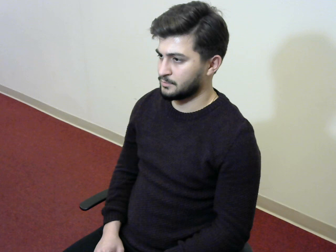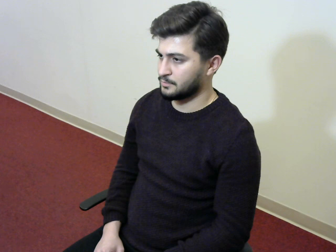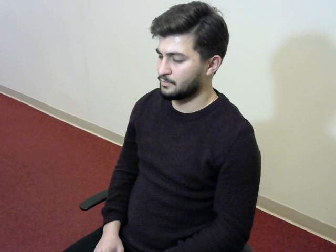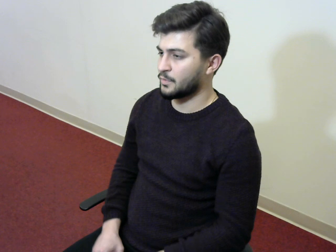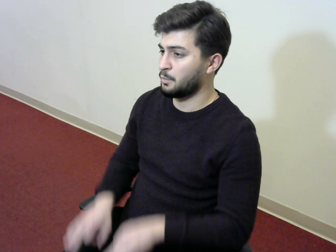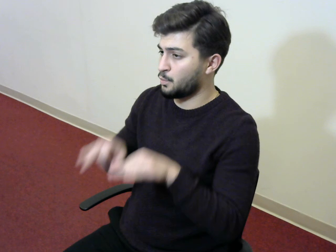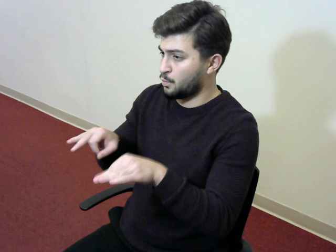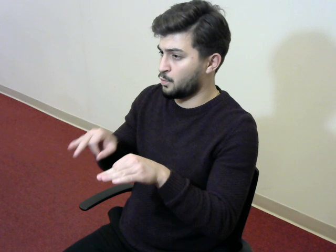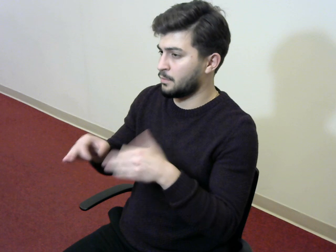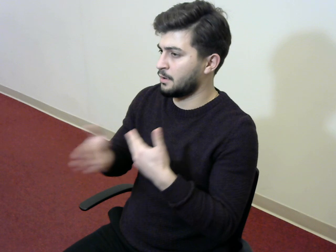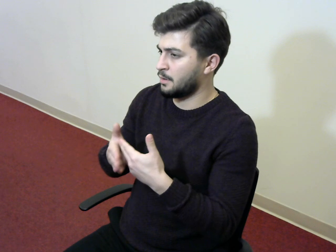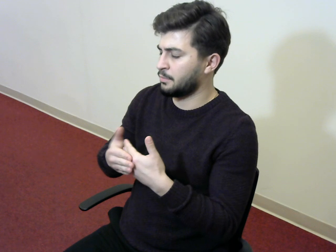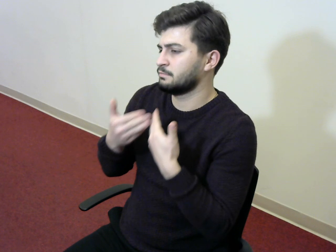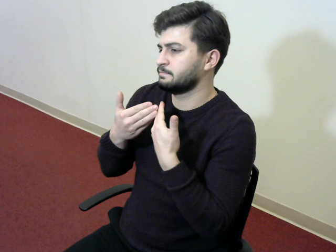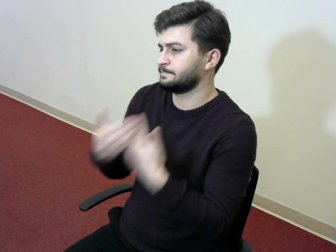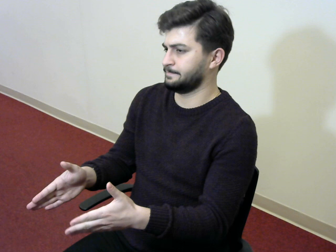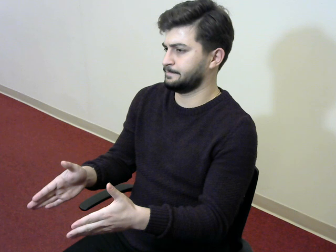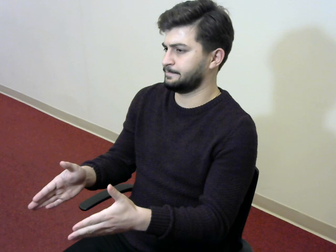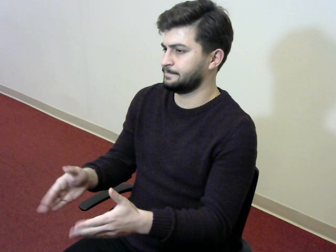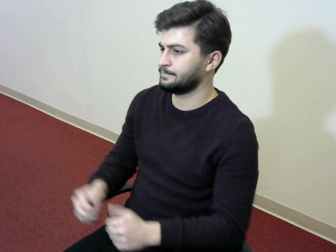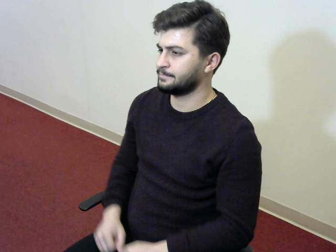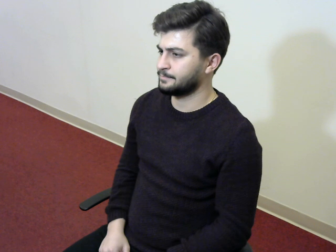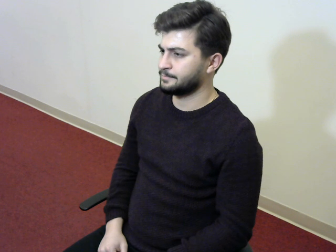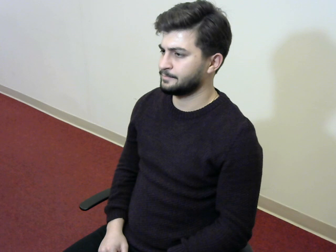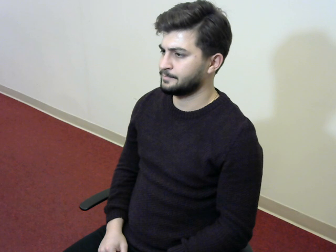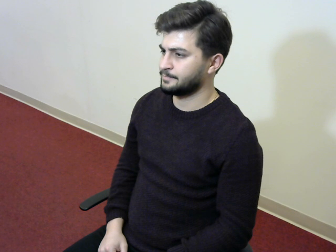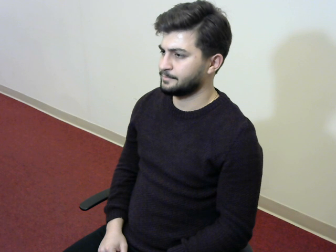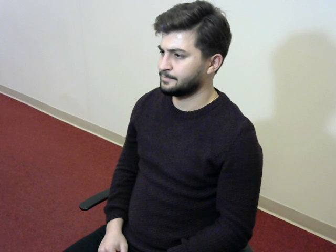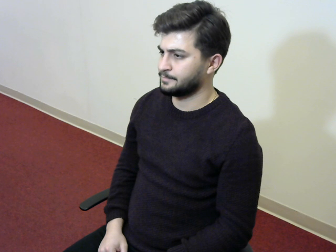Maşının qapısı açıqdır